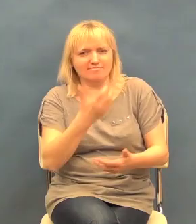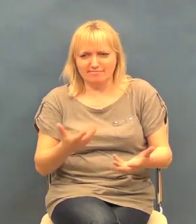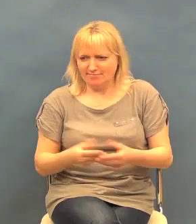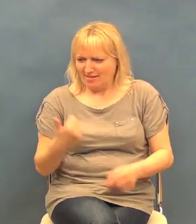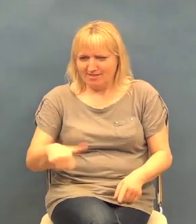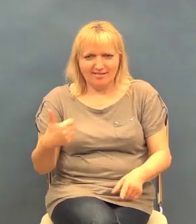Jeden kosz zniknął, gdzie jest?